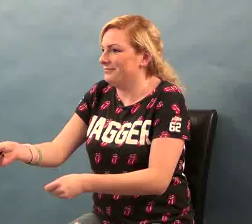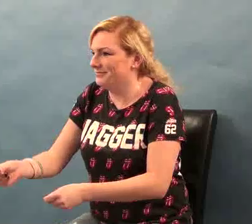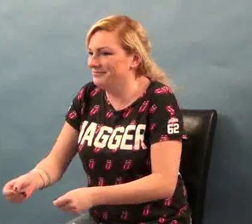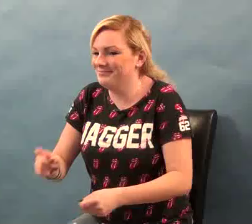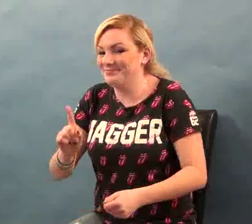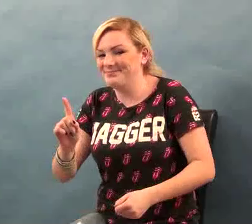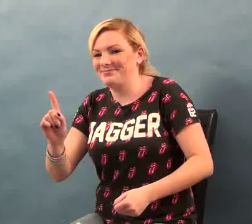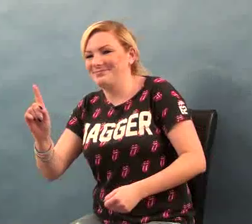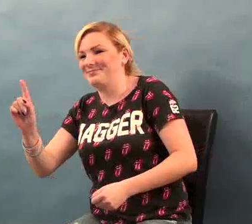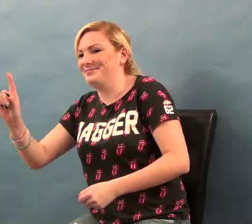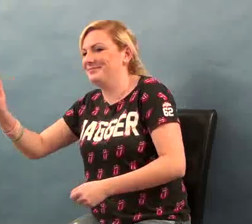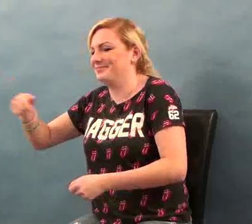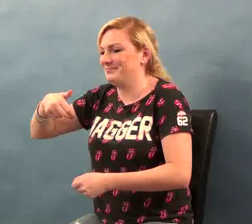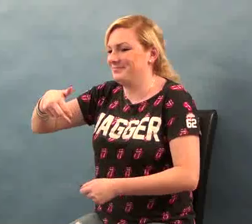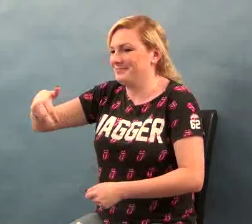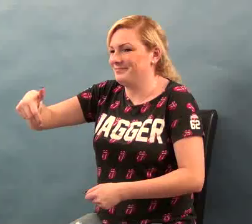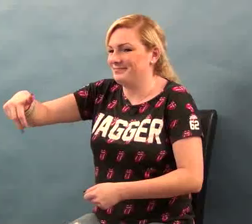Charlie odchodzi.